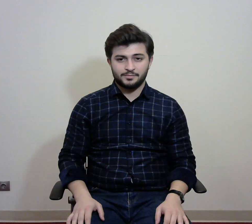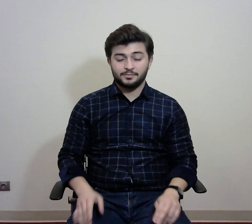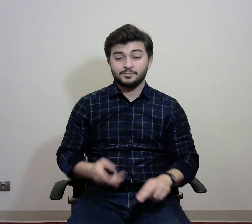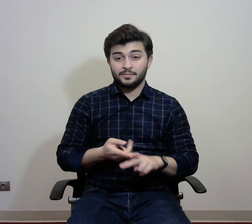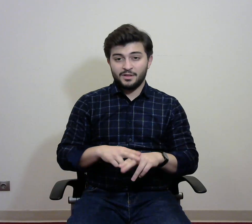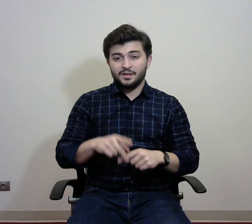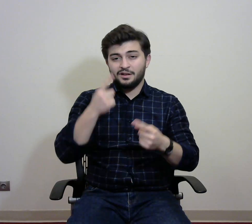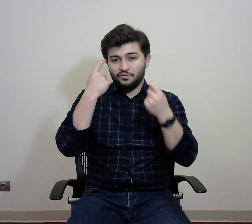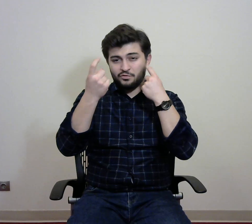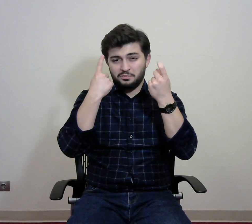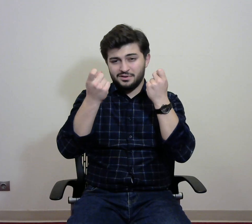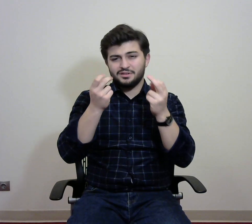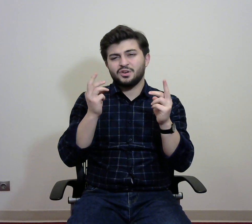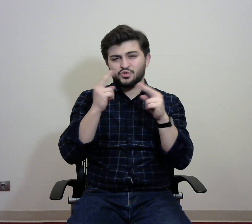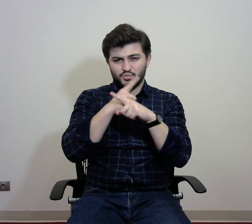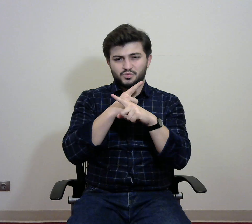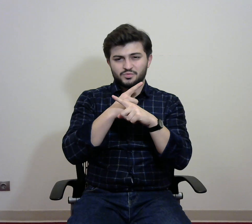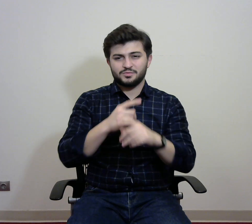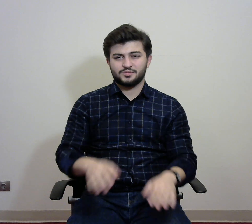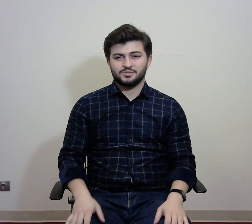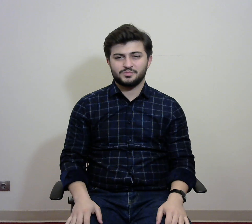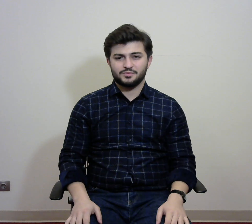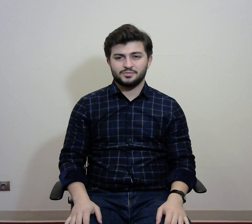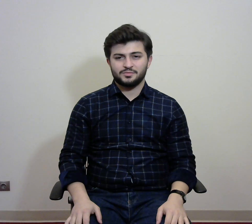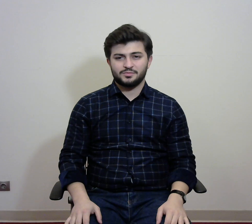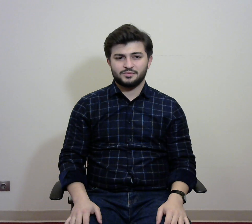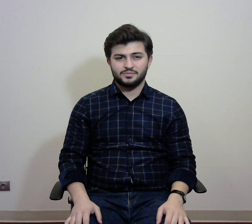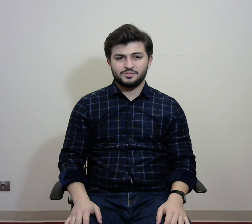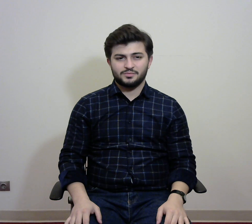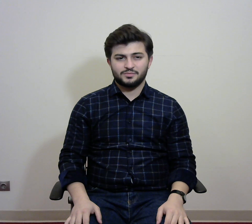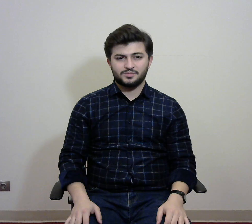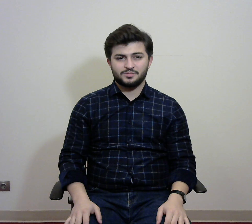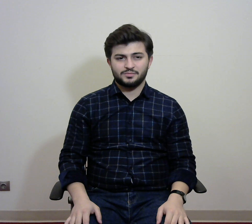Bu məlumat səhvdir